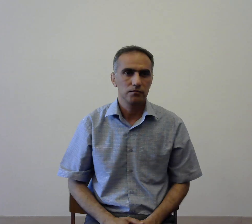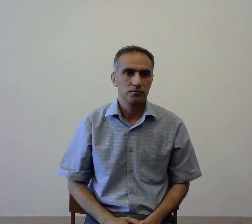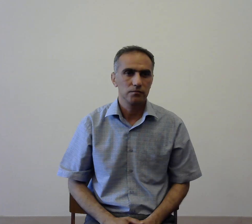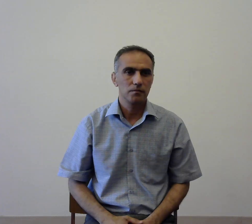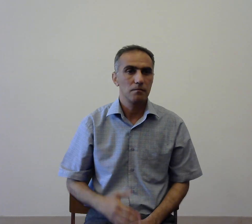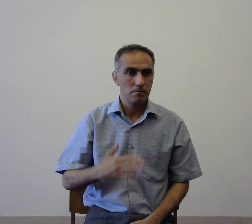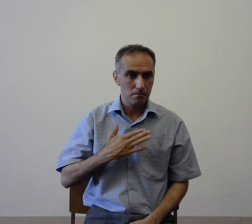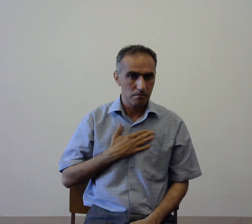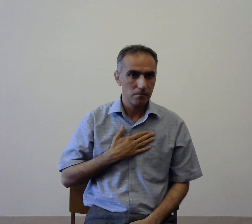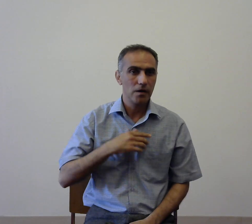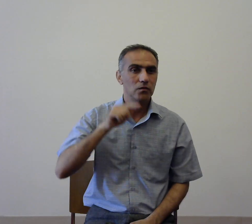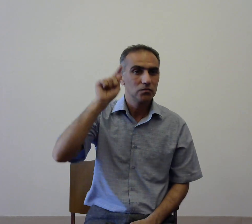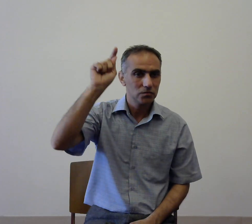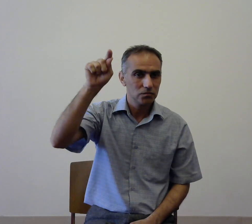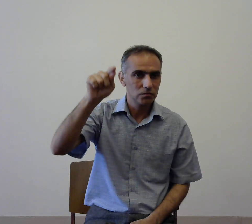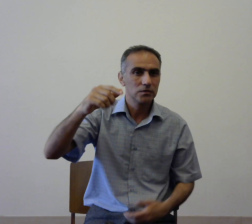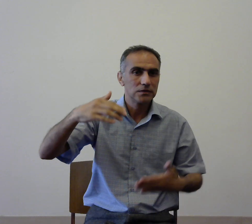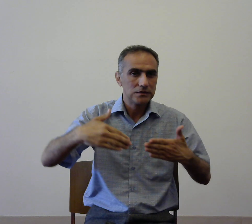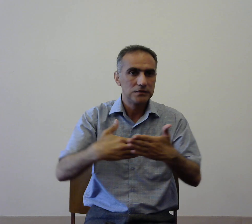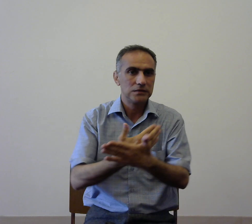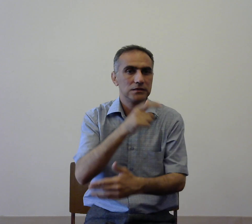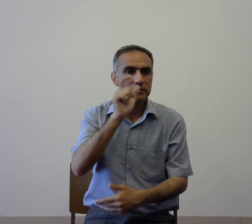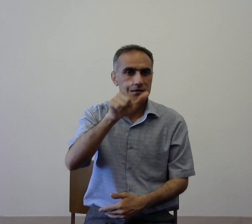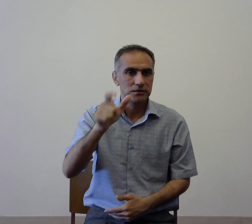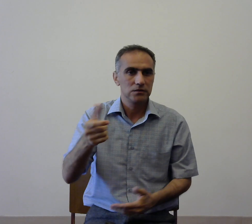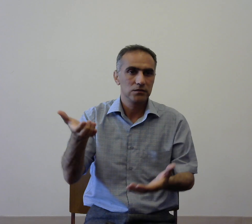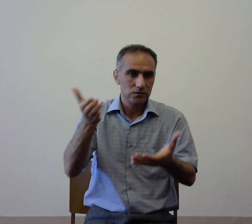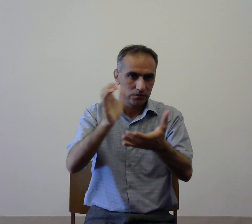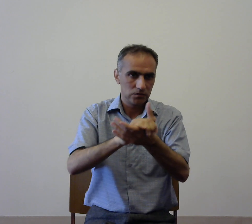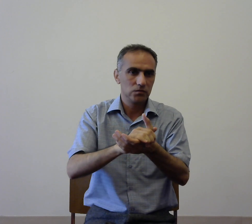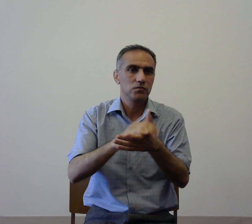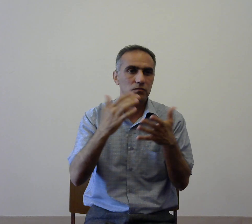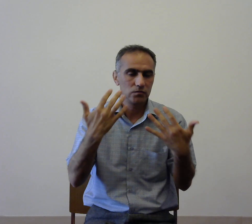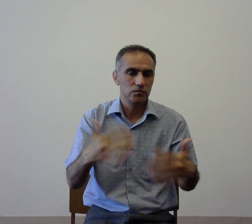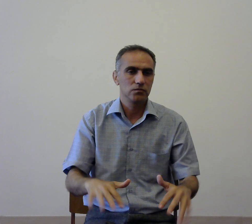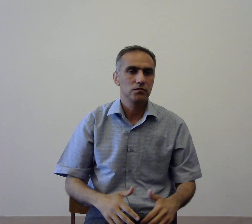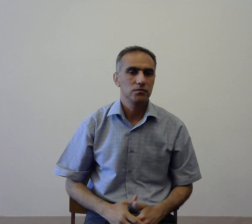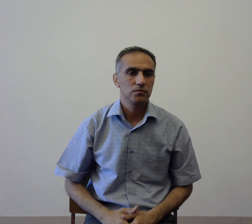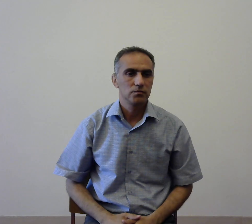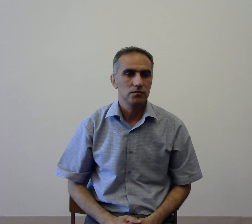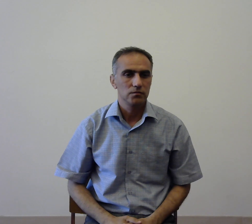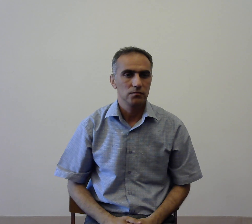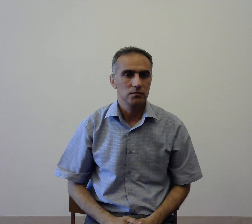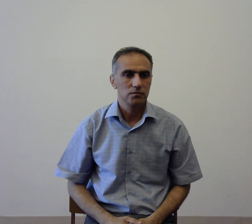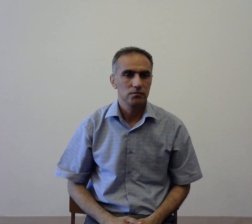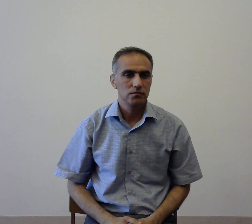Mən orda yeni insanlarla tanış oldum